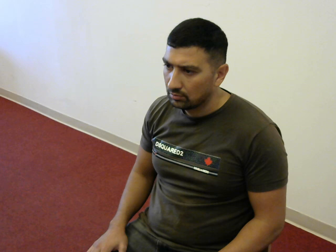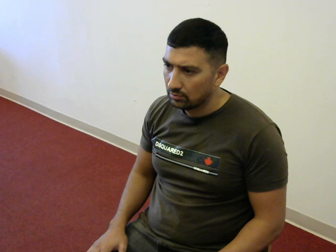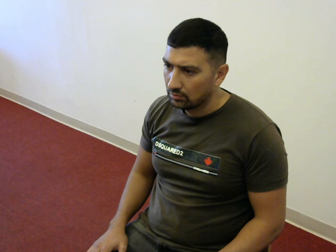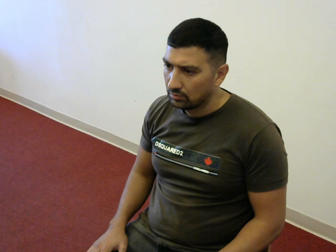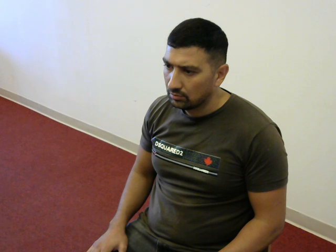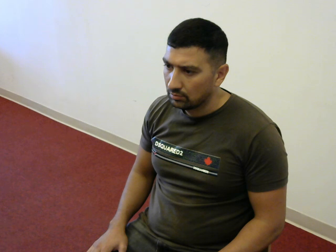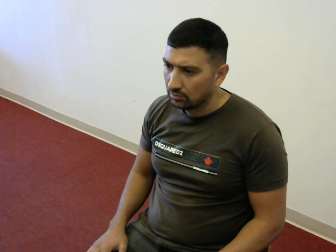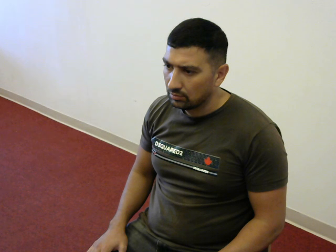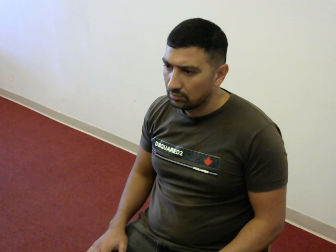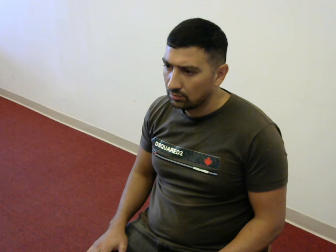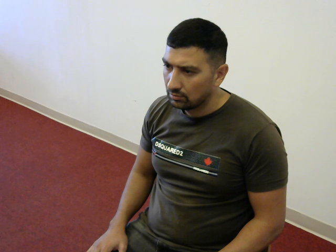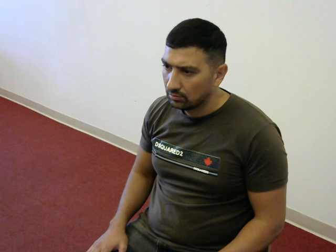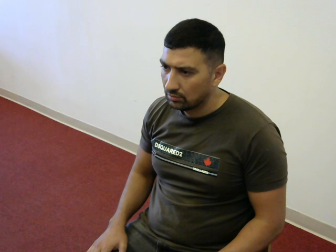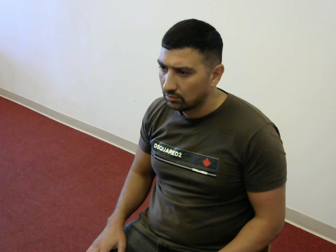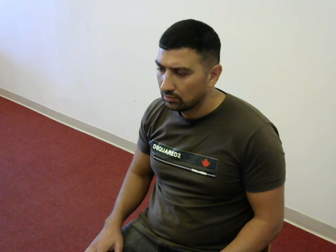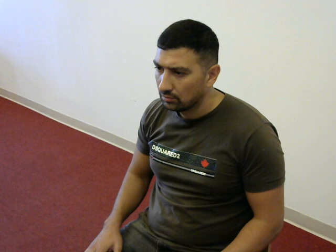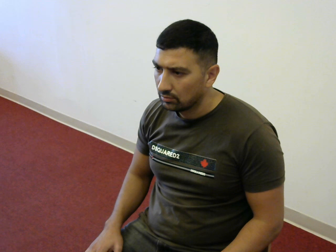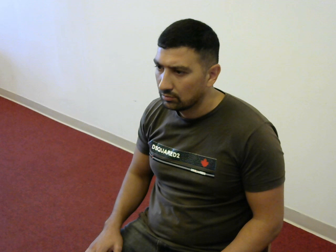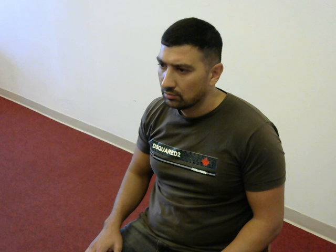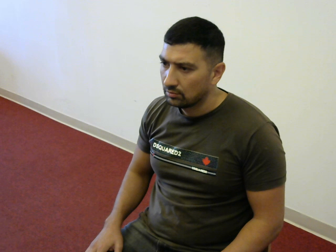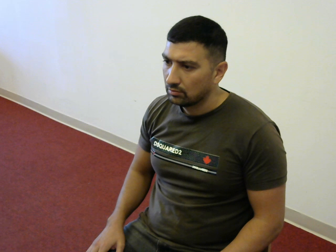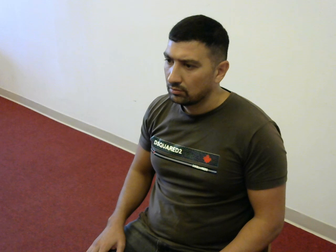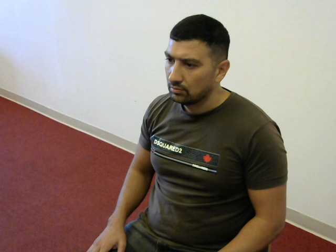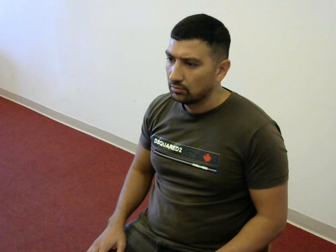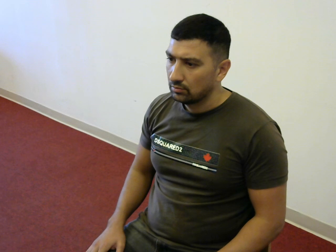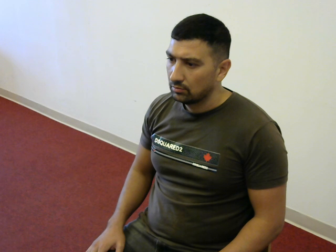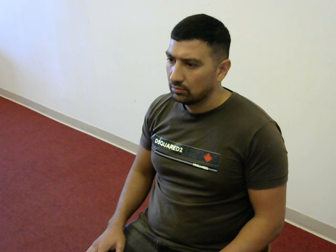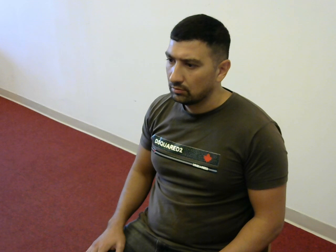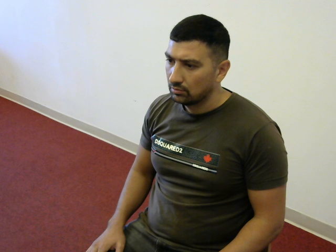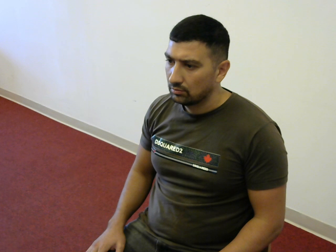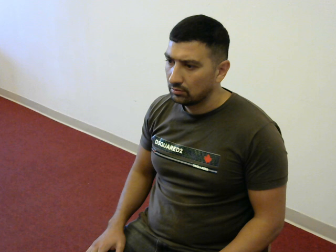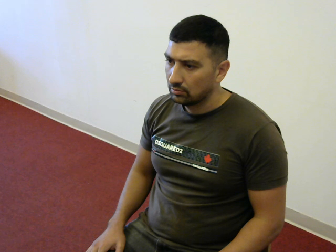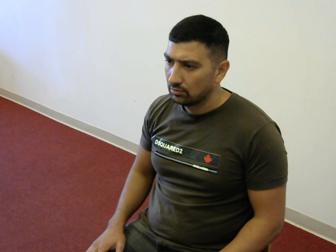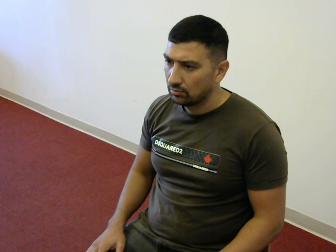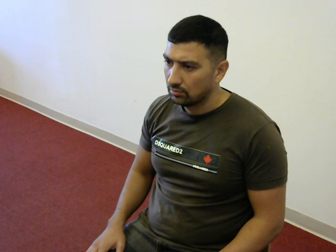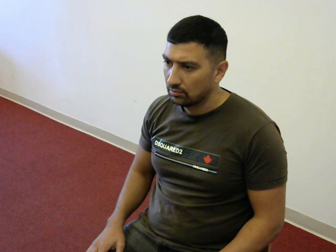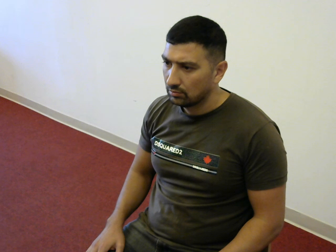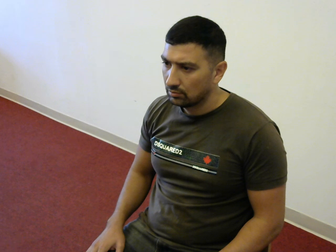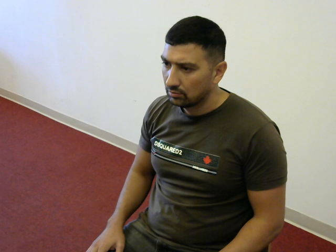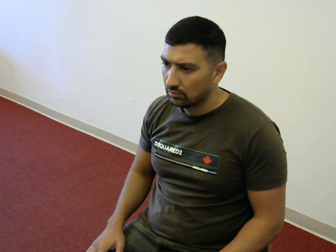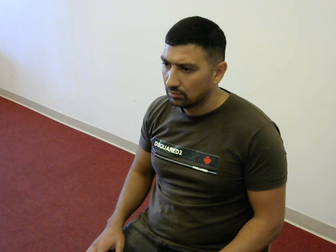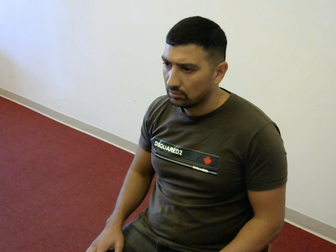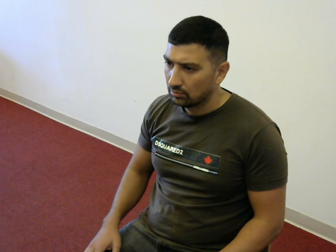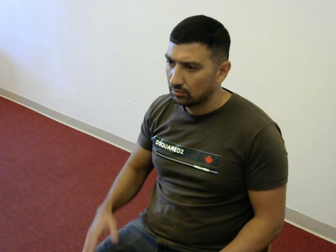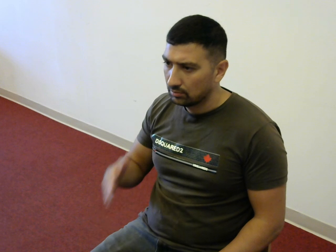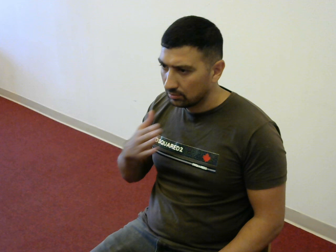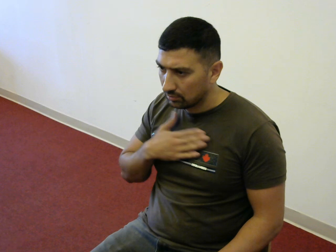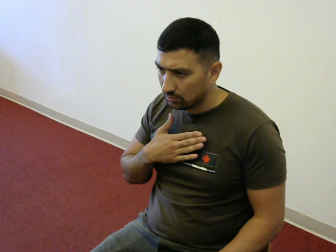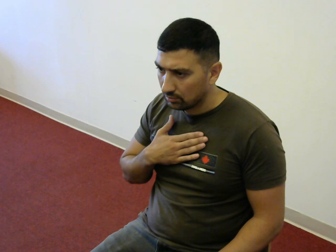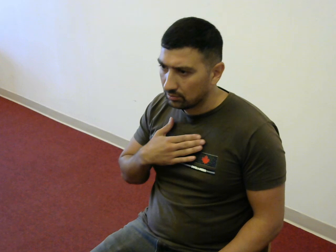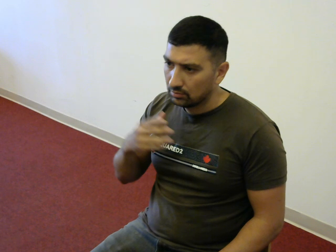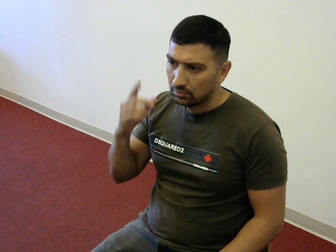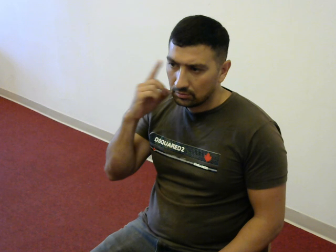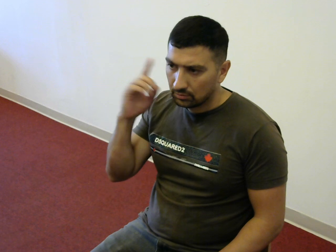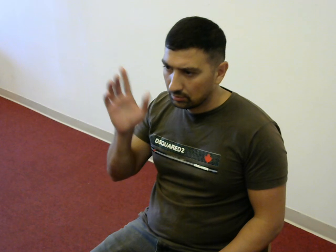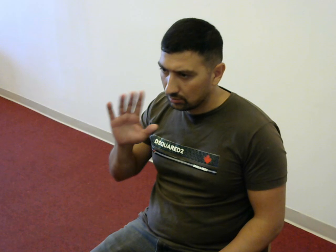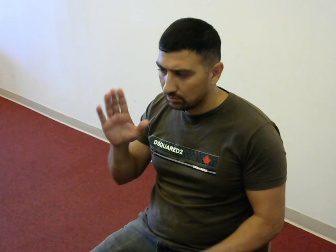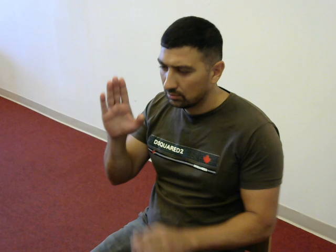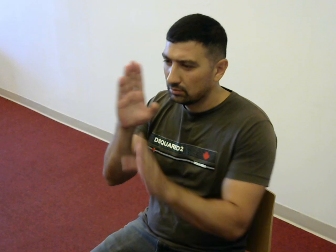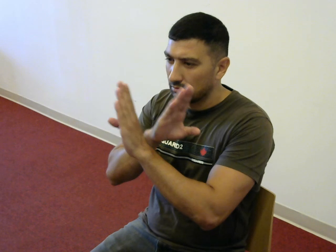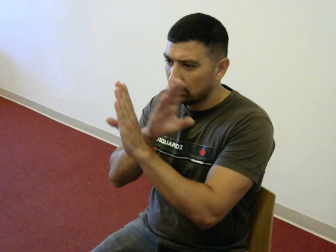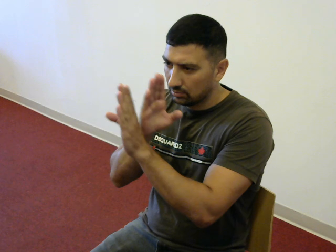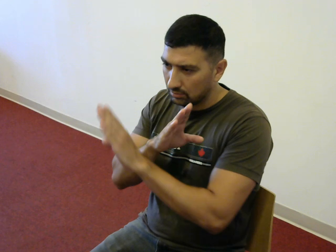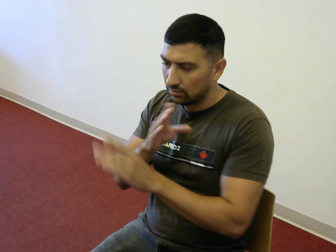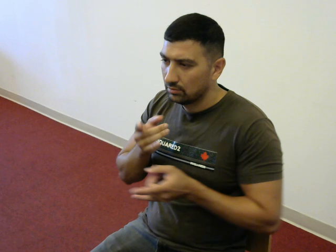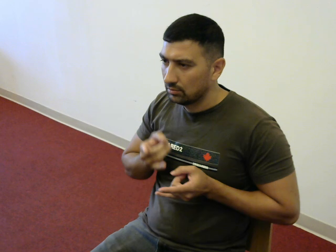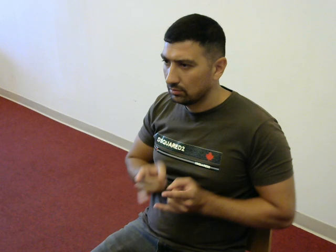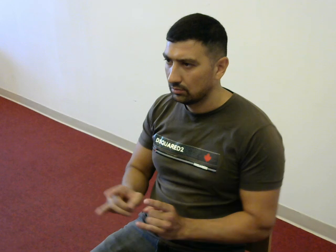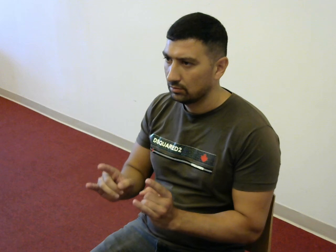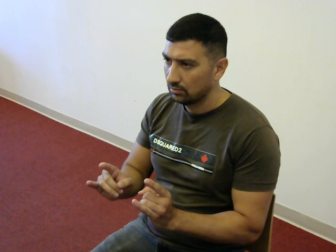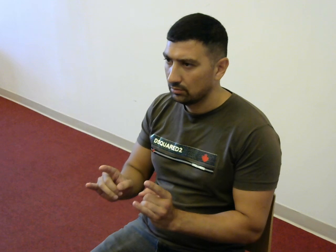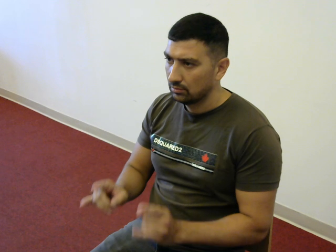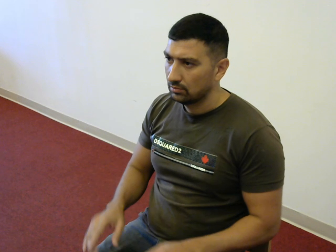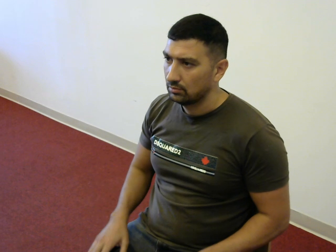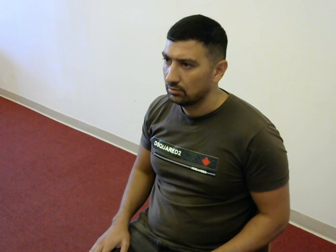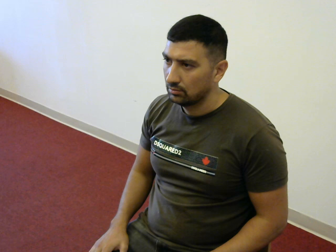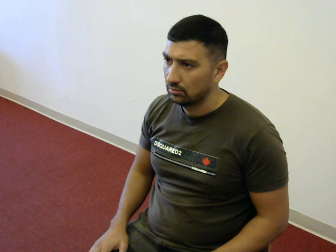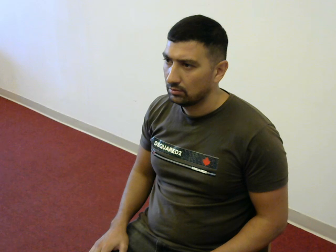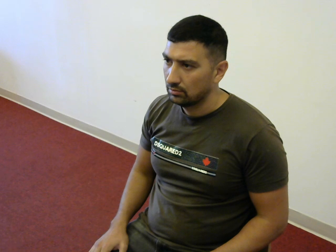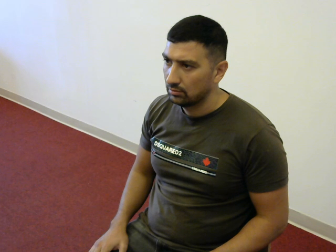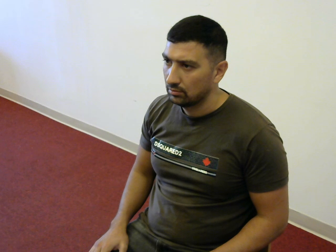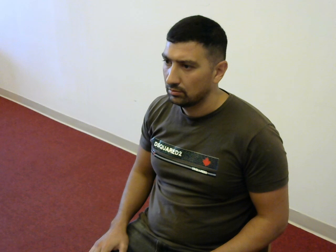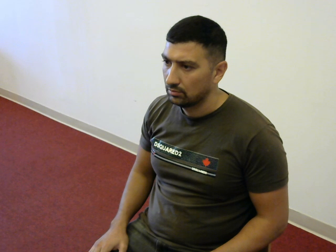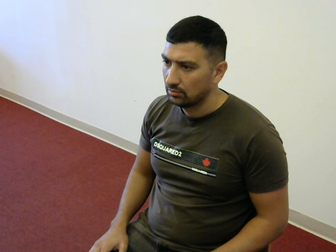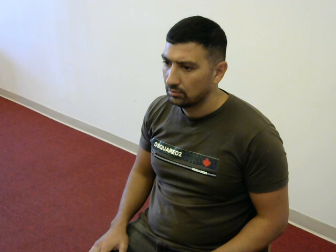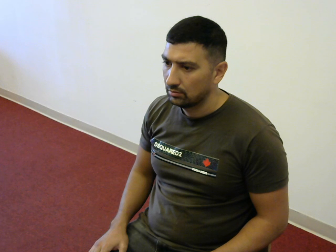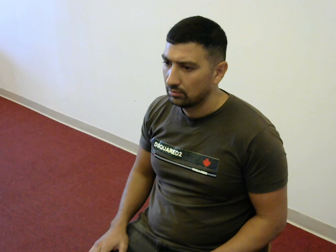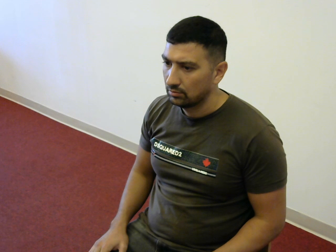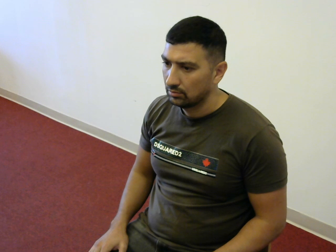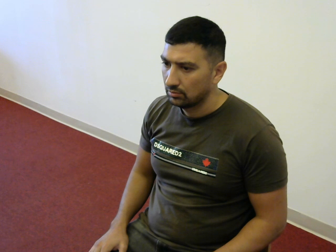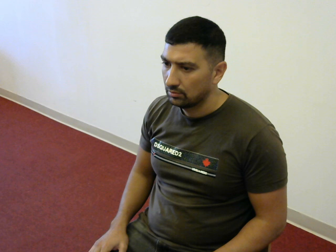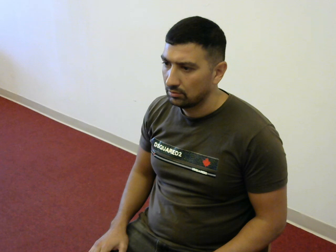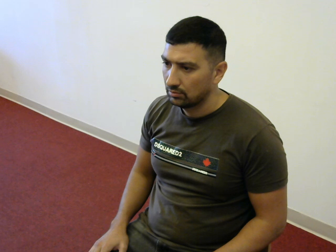Mənim eşitmə məhdudiyyətim anadangəlmədir